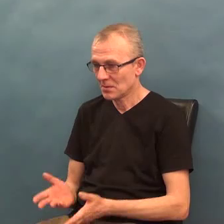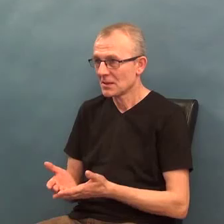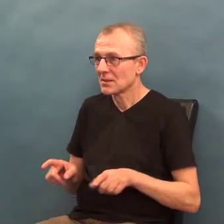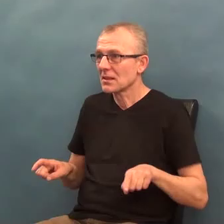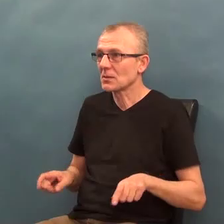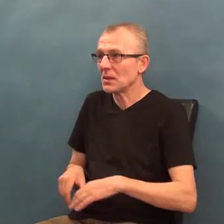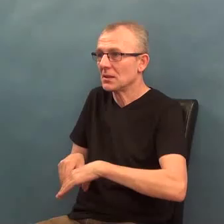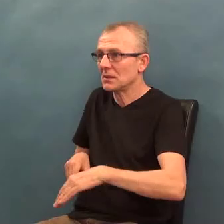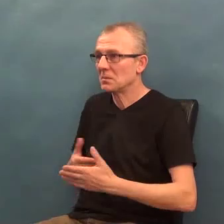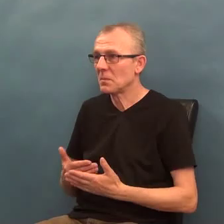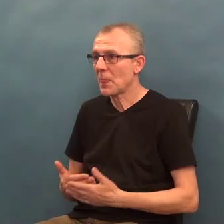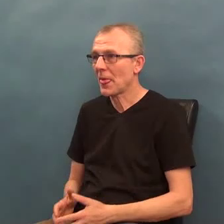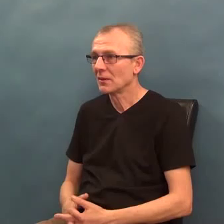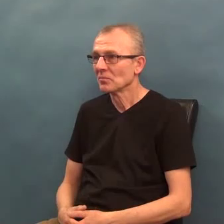Dlaczego jest krzesło?